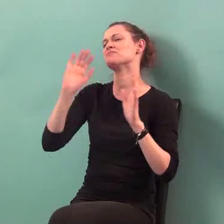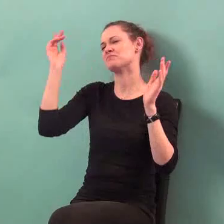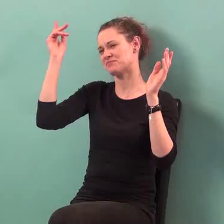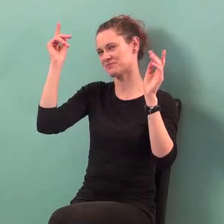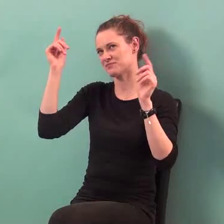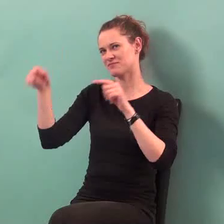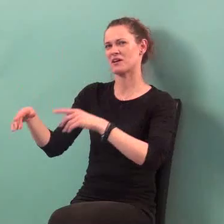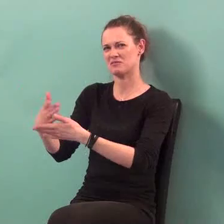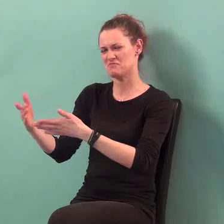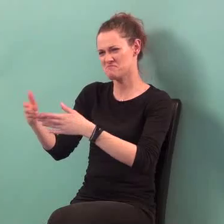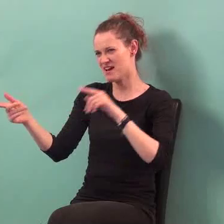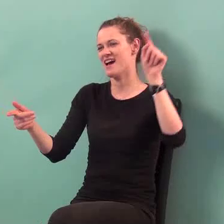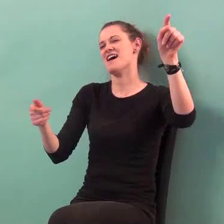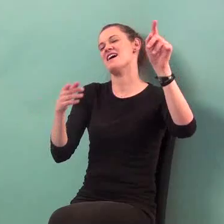Ci na dole wciąż tam są, a ten został na górze.